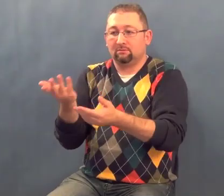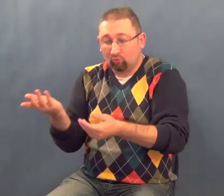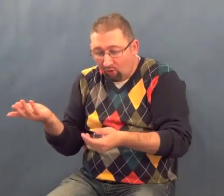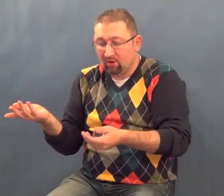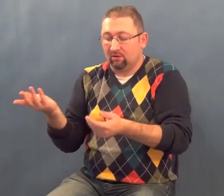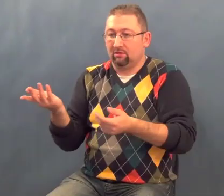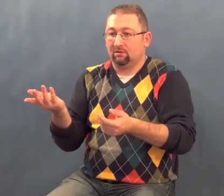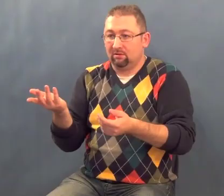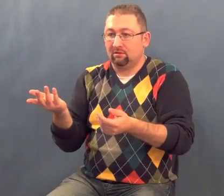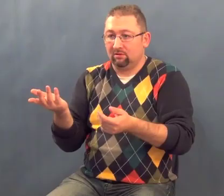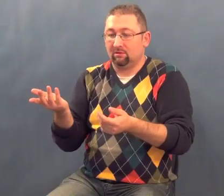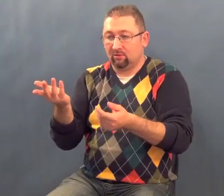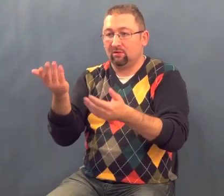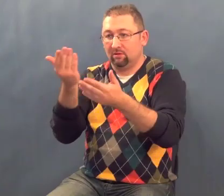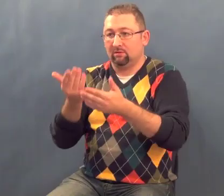No.